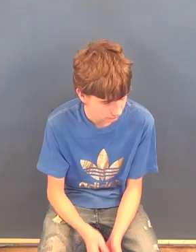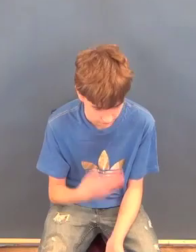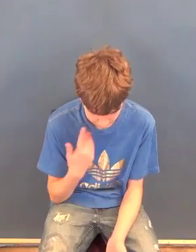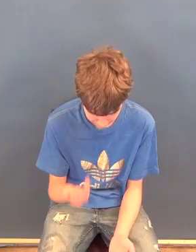Nie wiem.